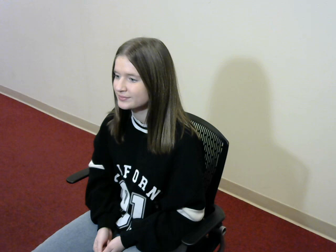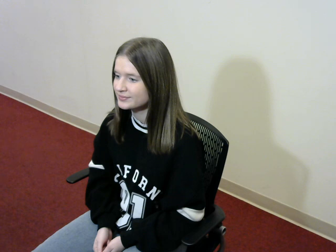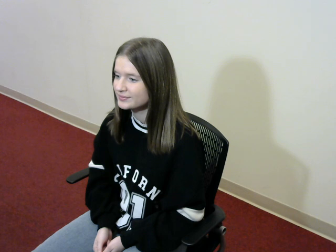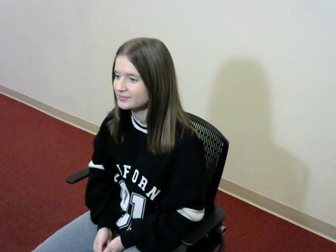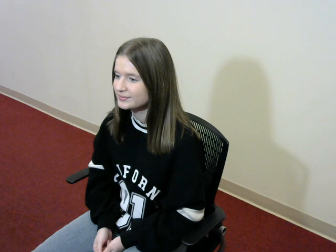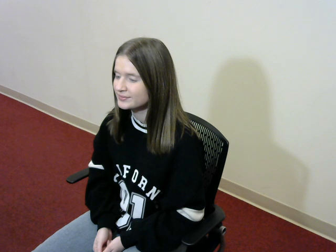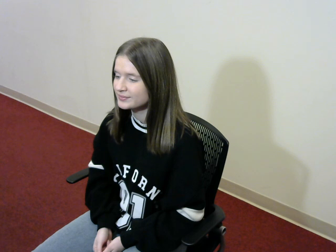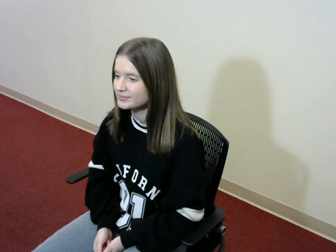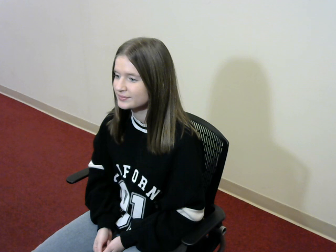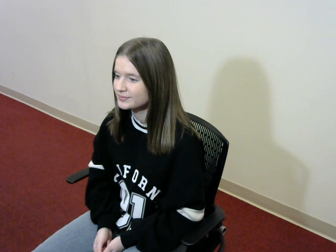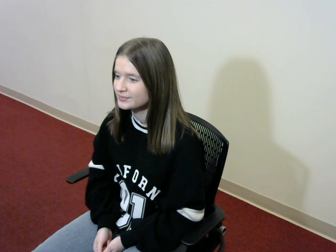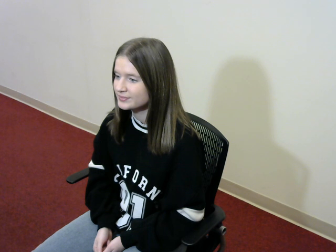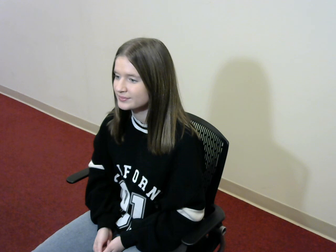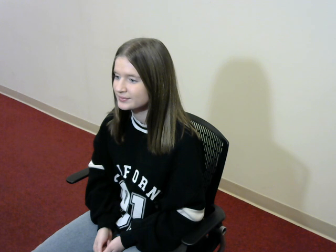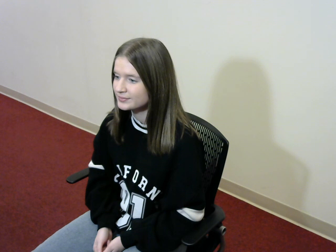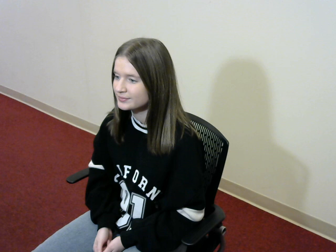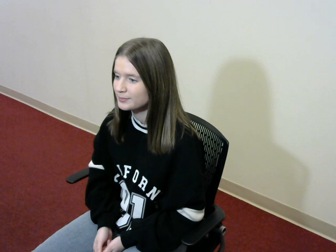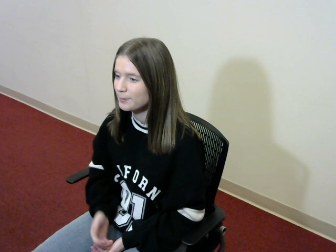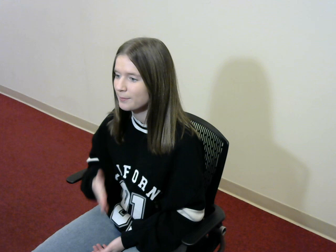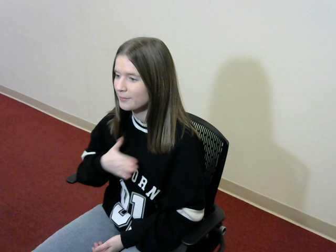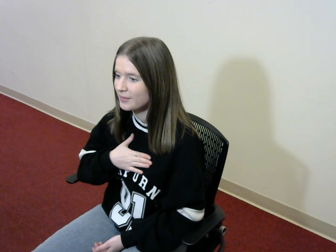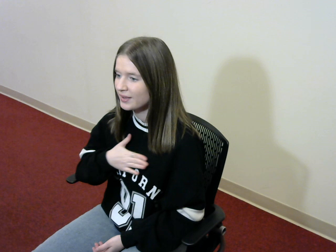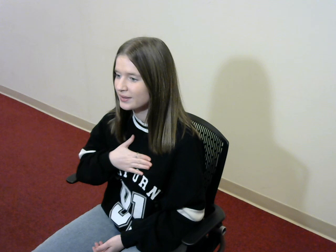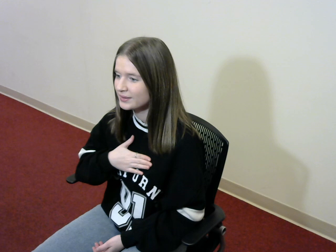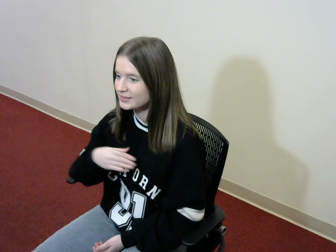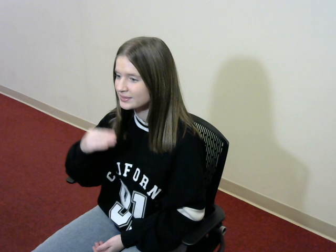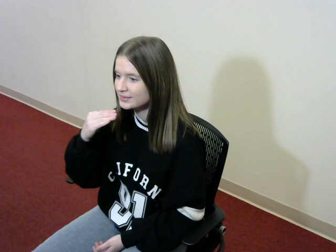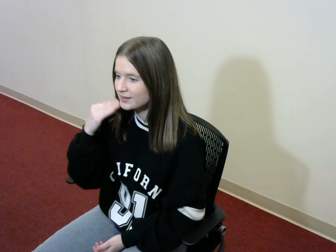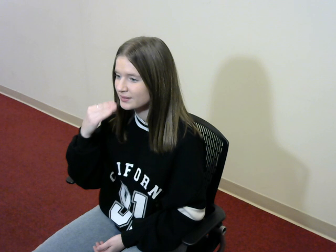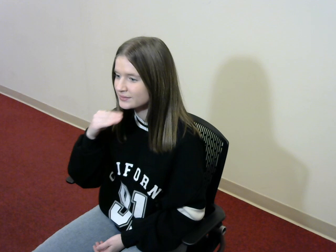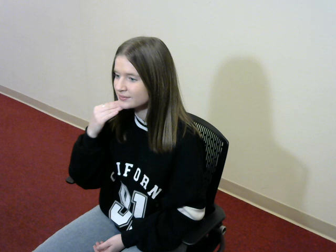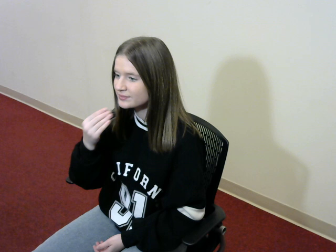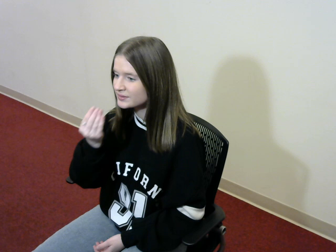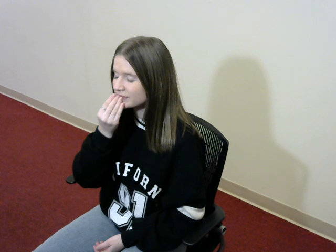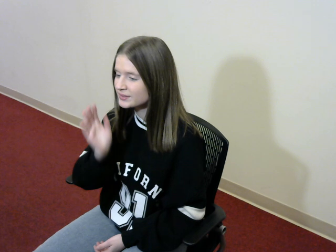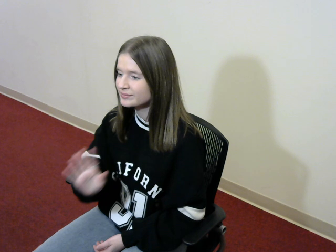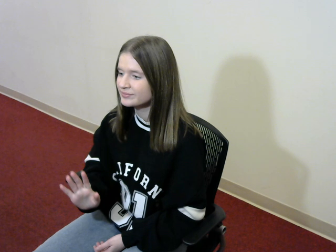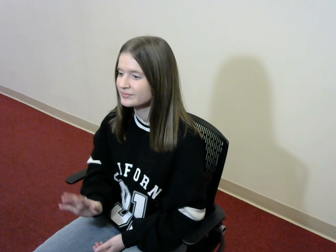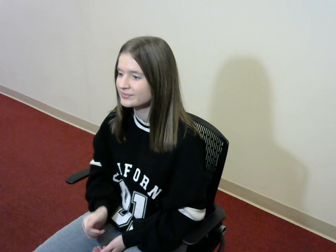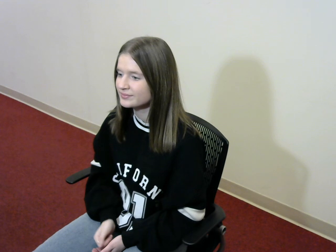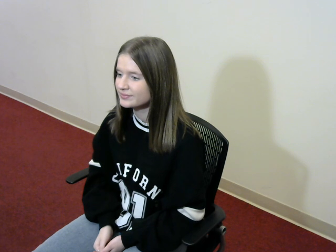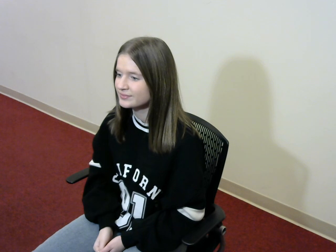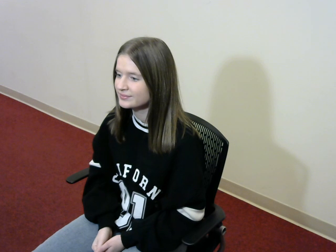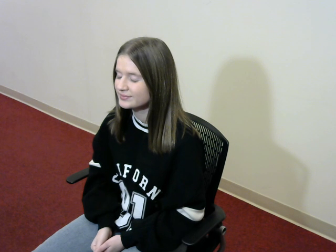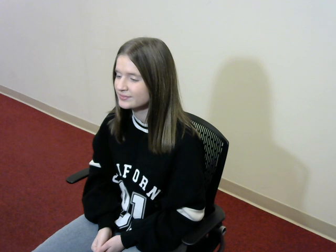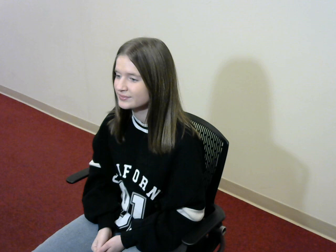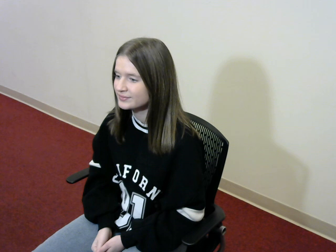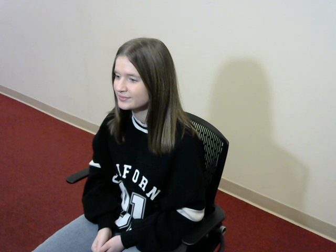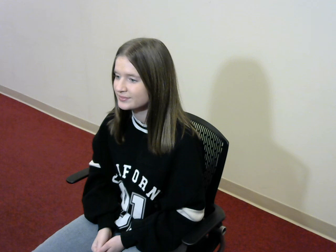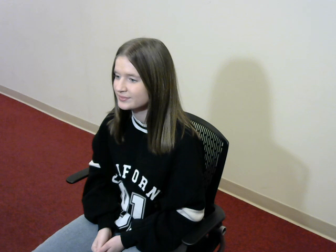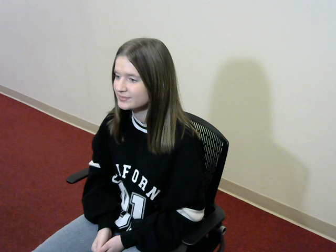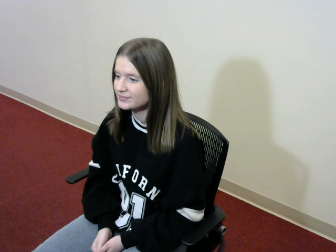Mən ət yemirəm